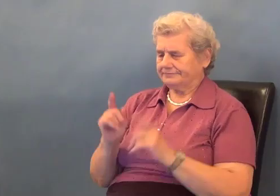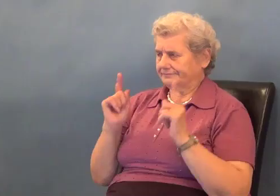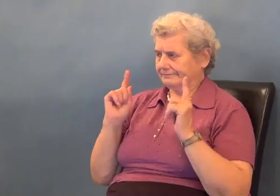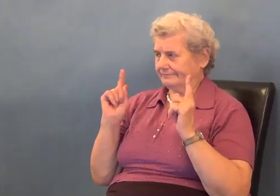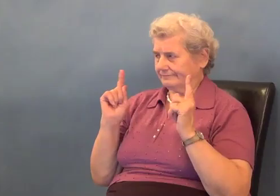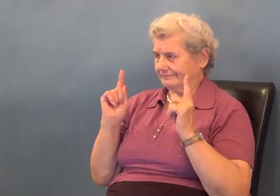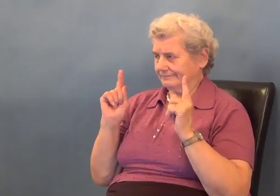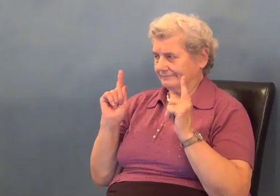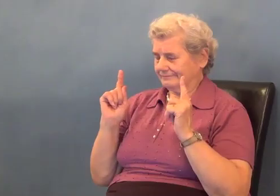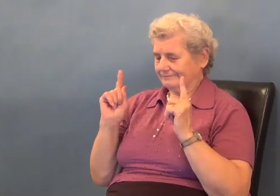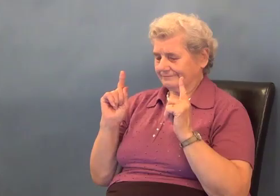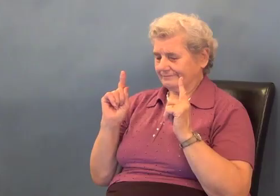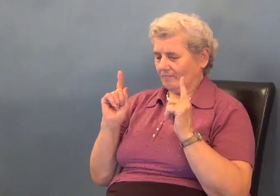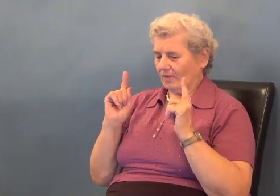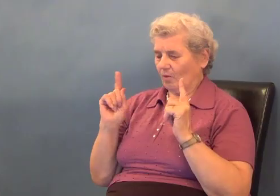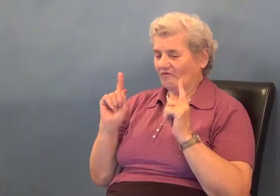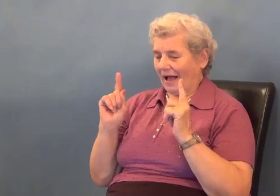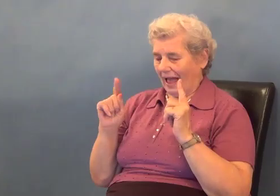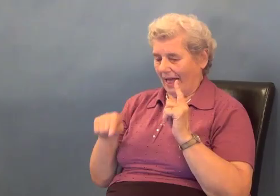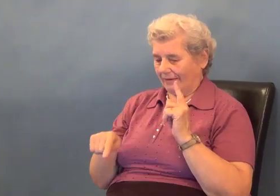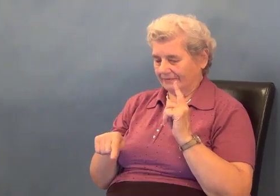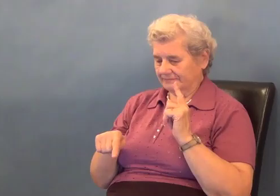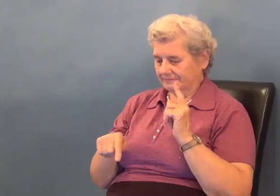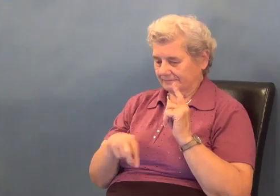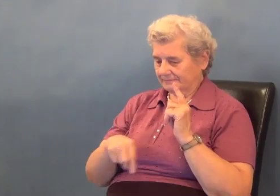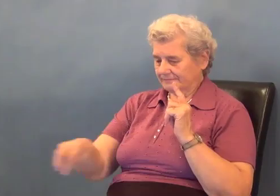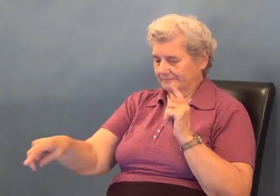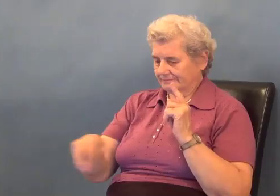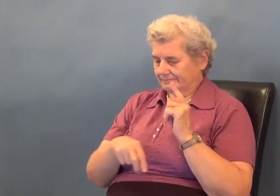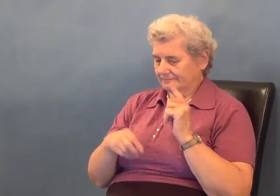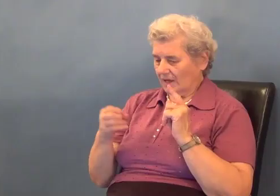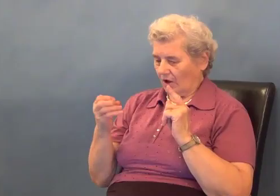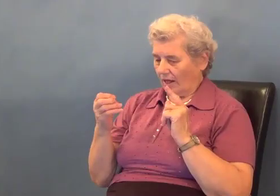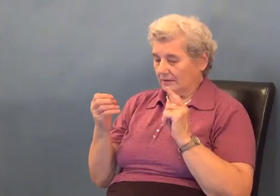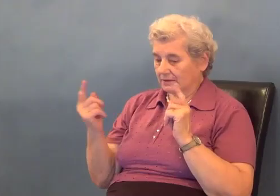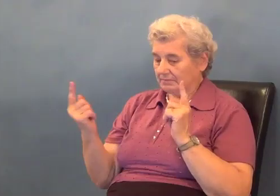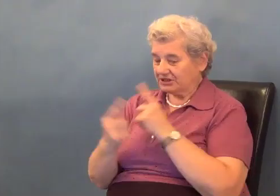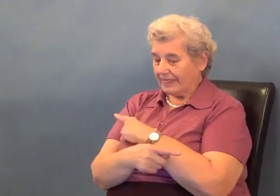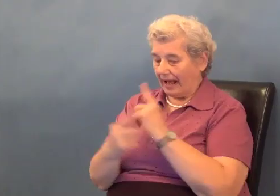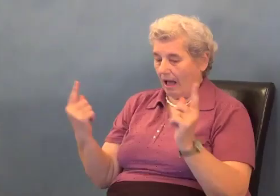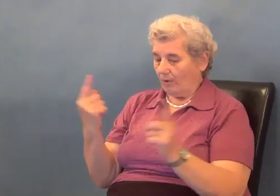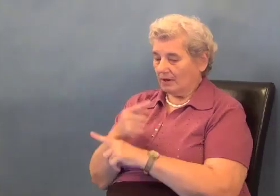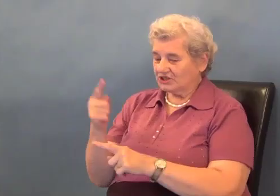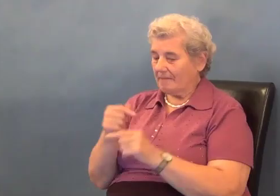Uwaga na tory, pociągi przejeżdżają.